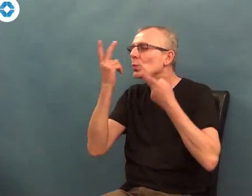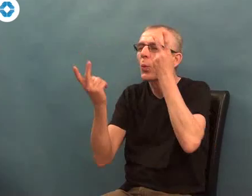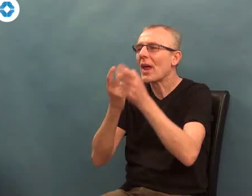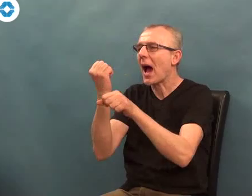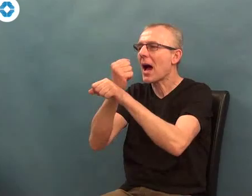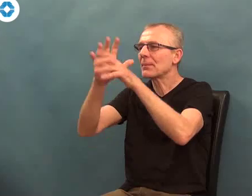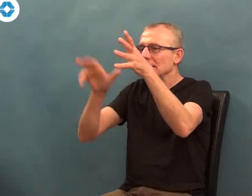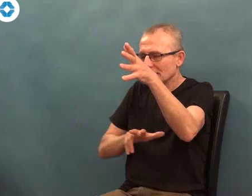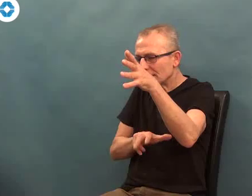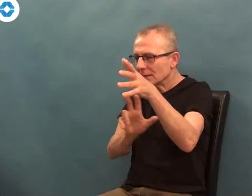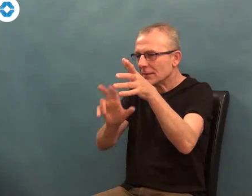Wspięli się na duży kamień.